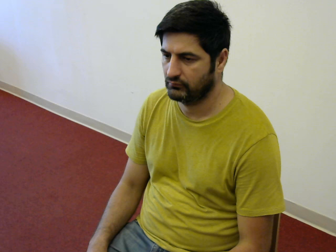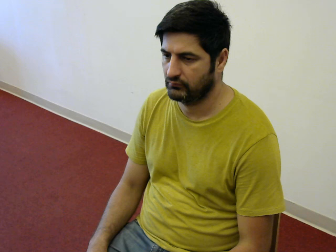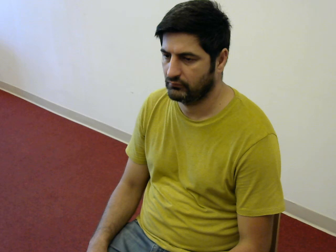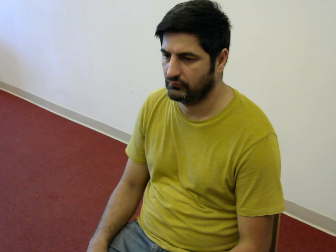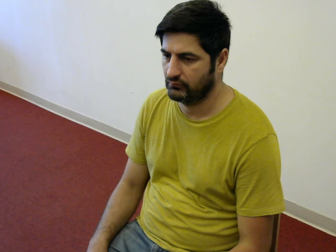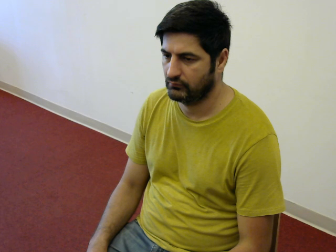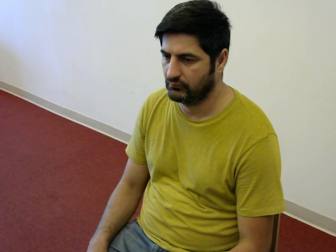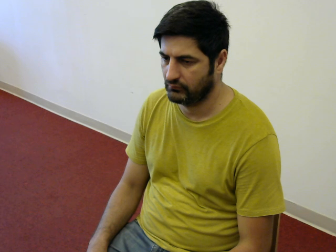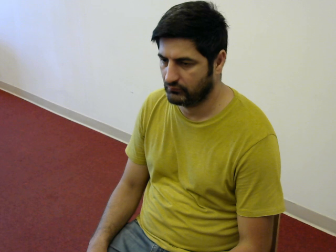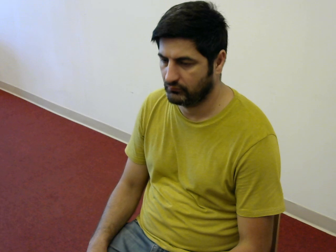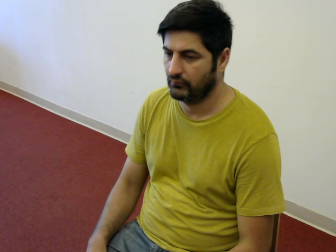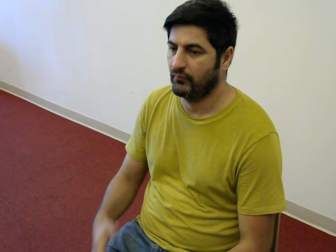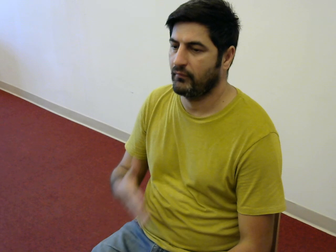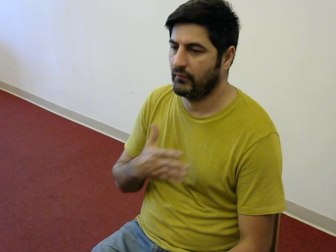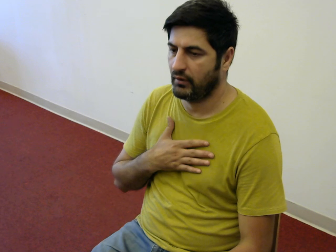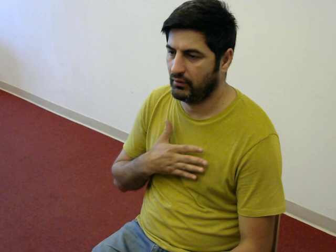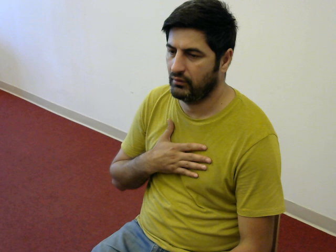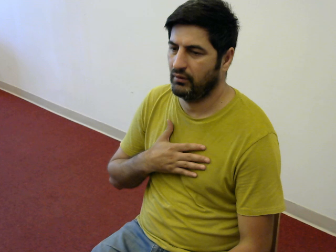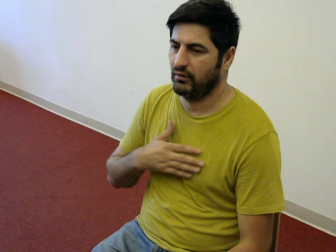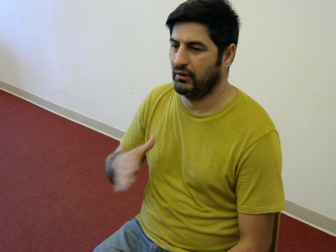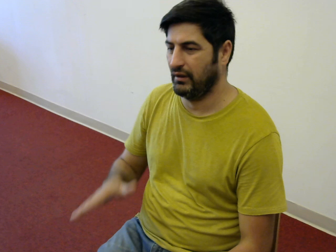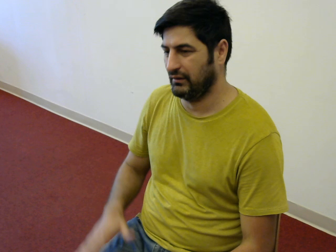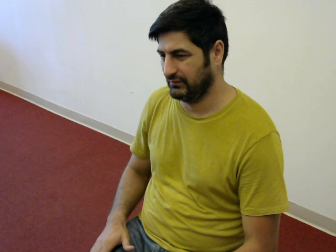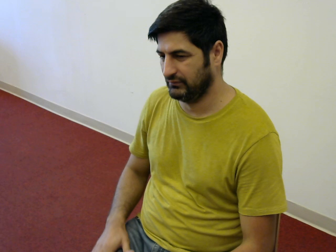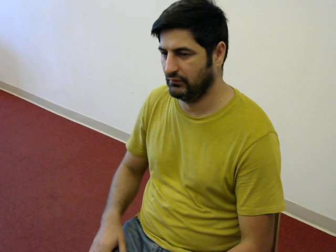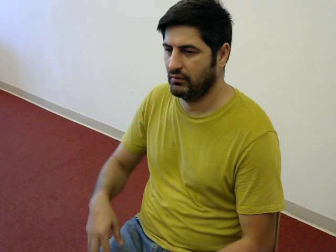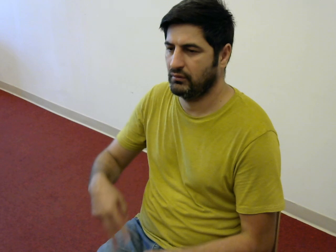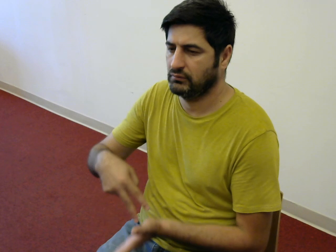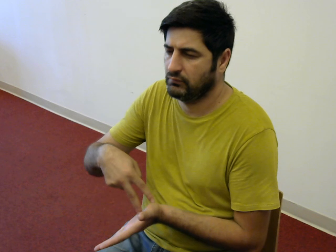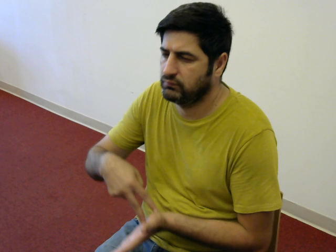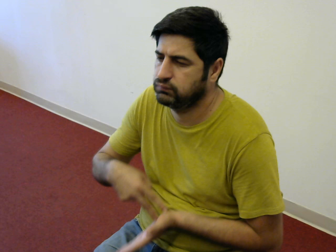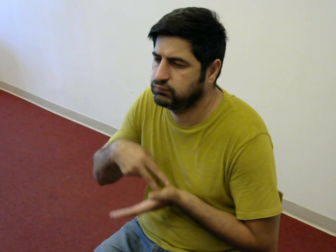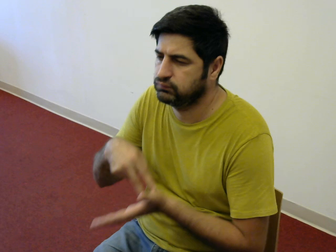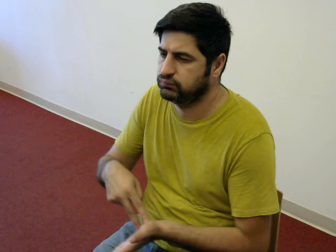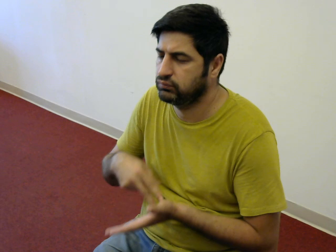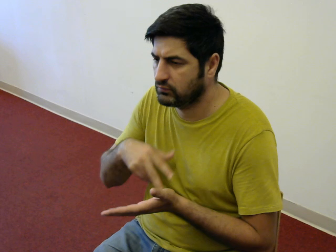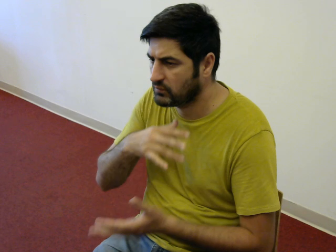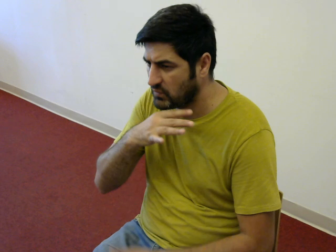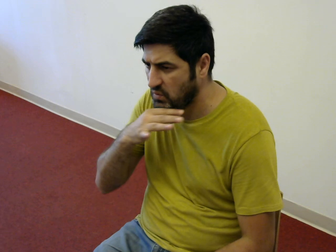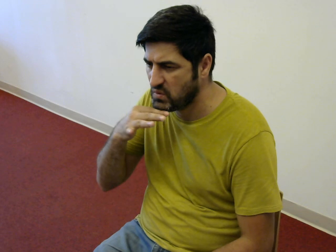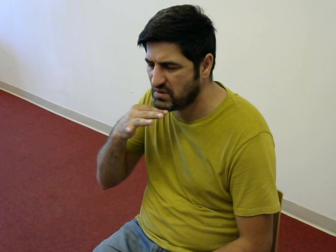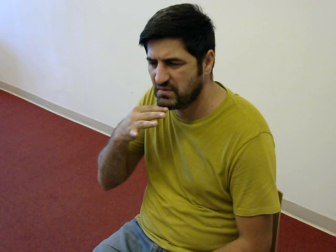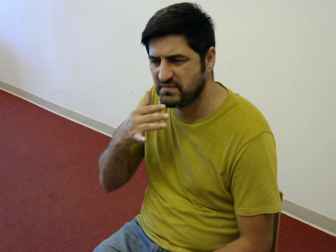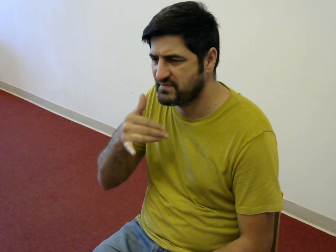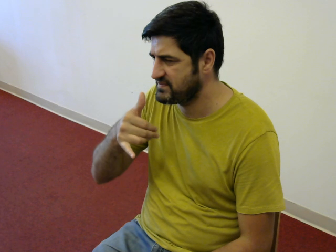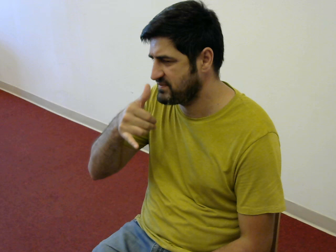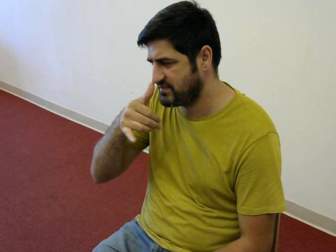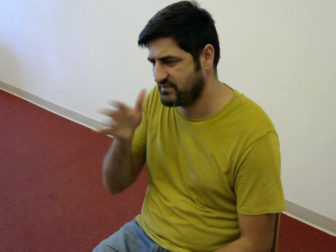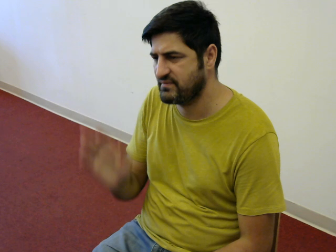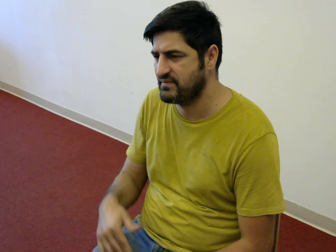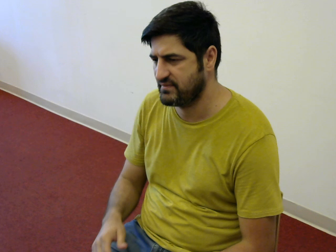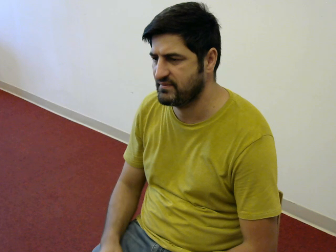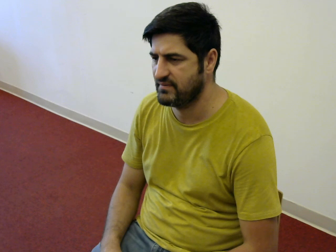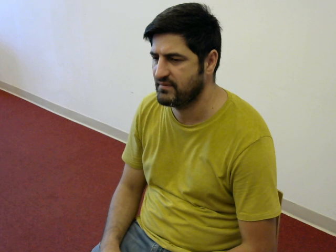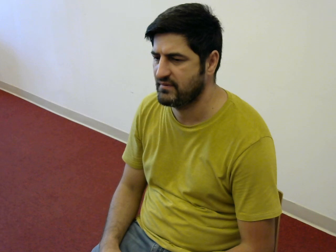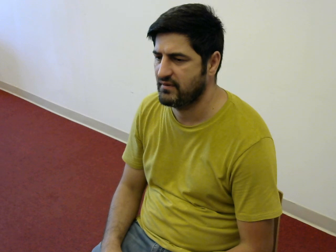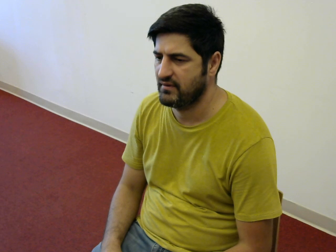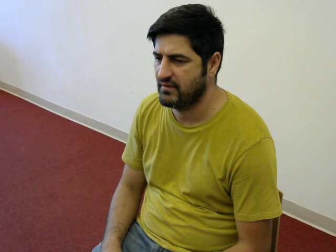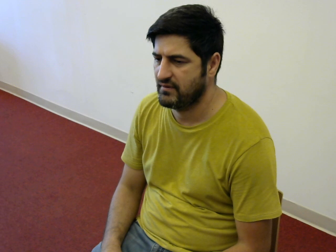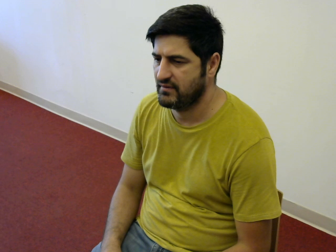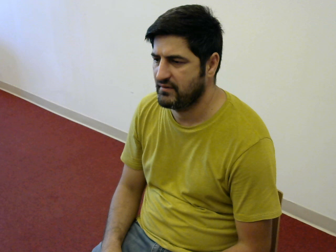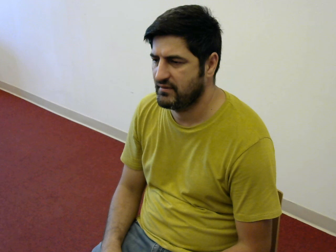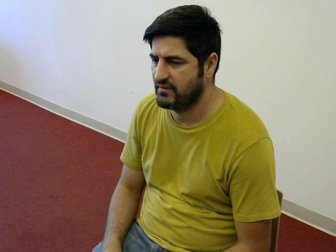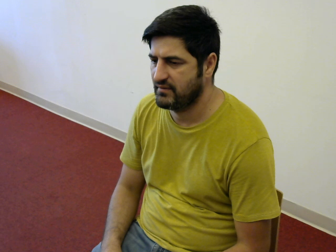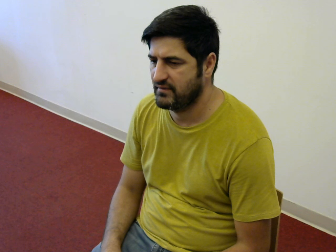Mən ayaq üstə çox dura bilmirəm